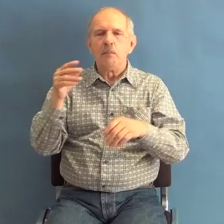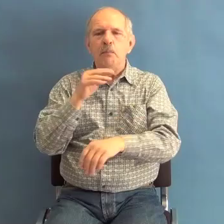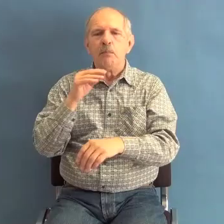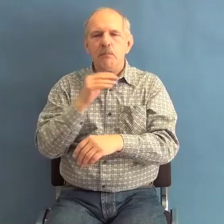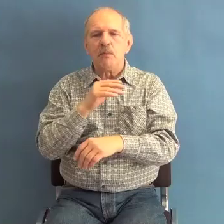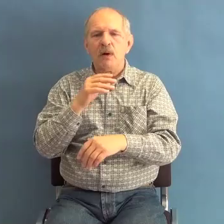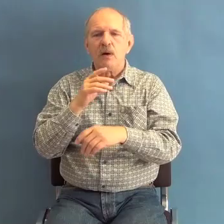Jakiś materiał.